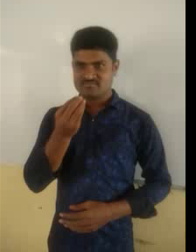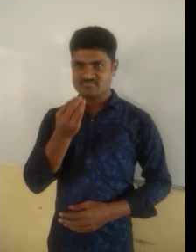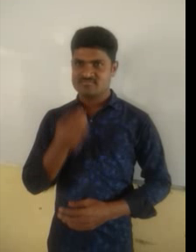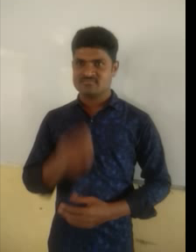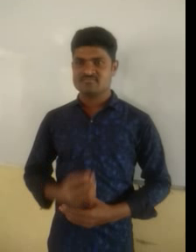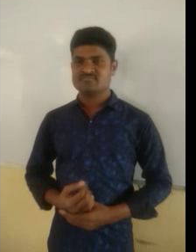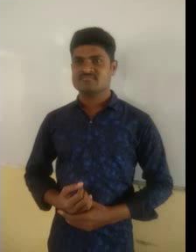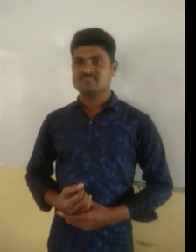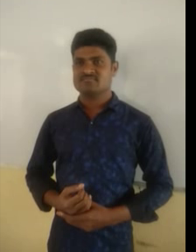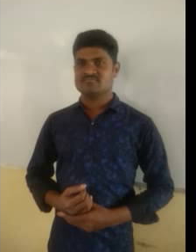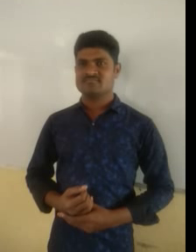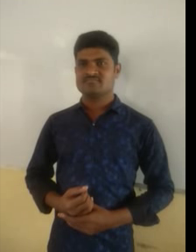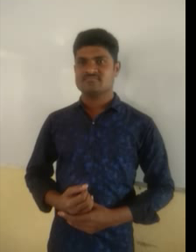had your food